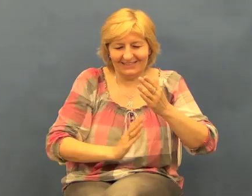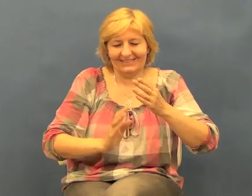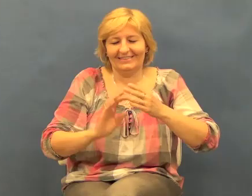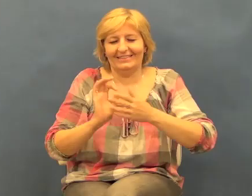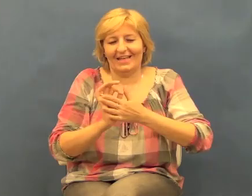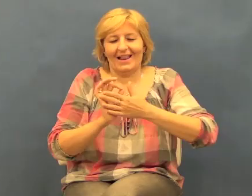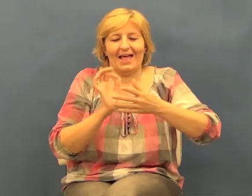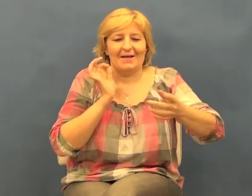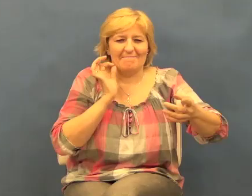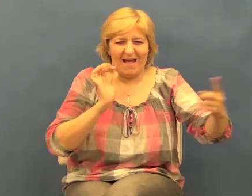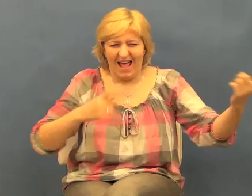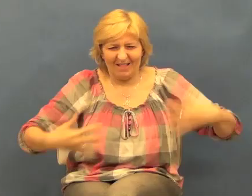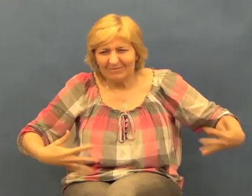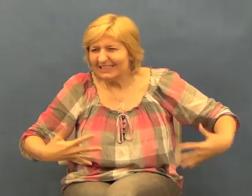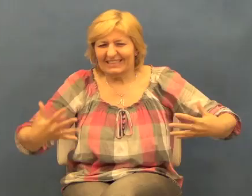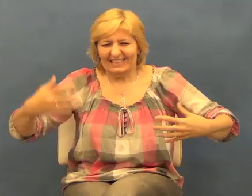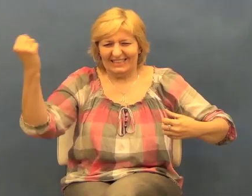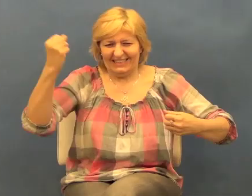Akurat nadchodzi gruba pani. Jest zdenerwowana.